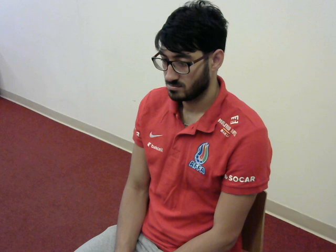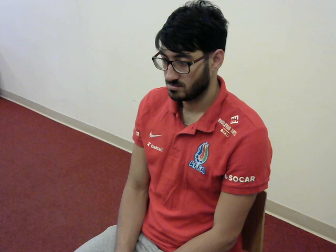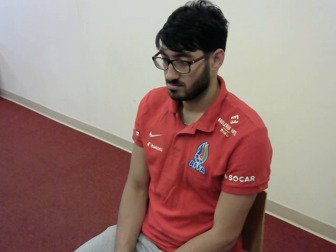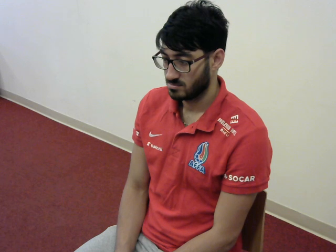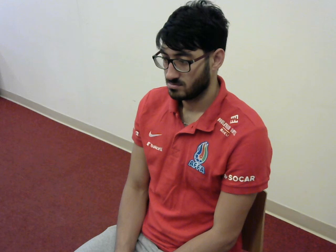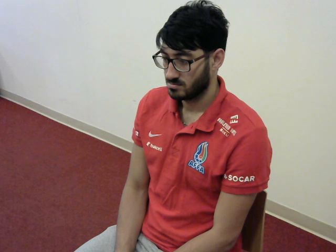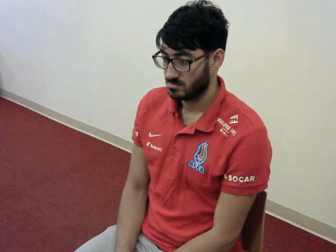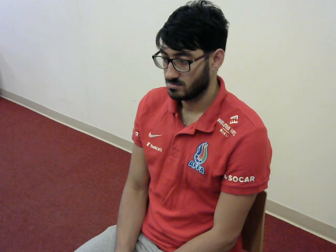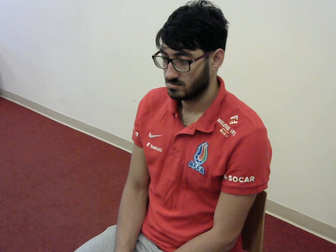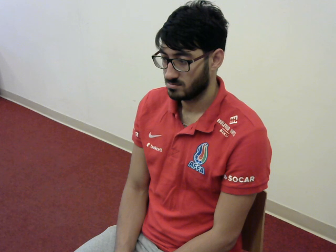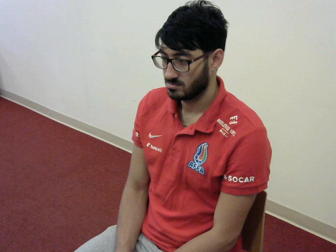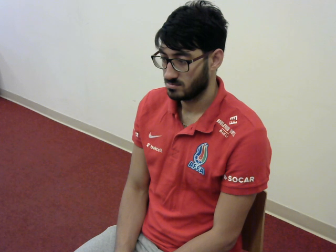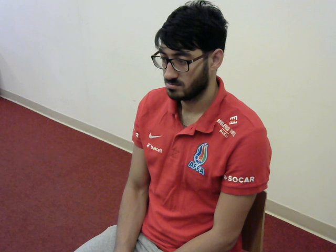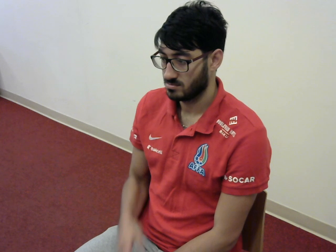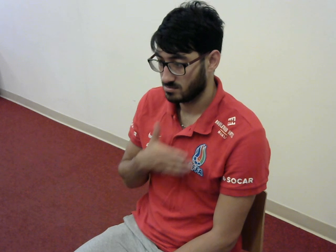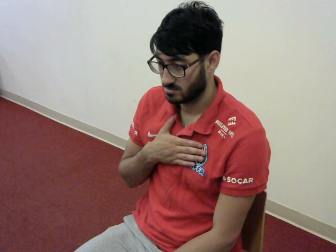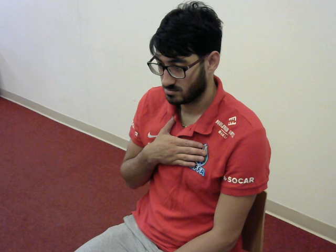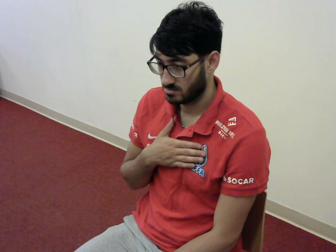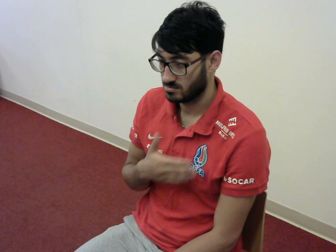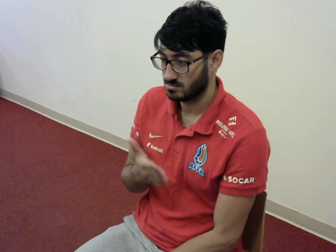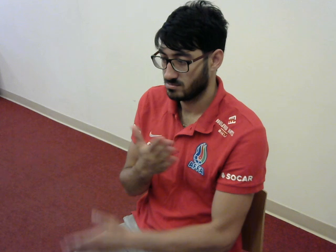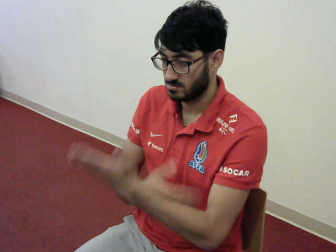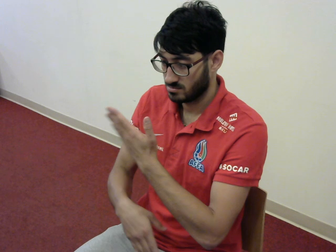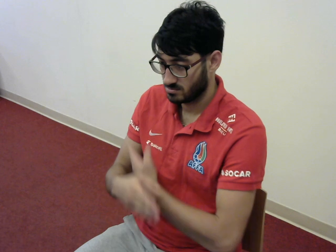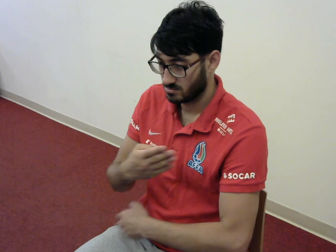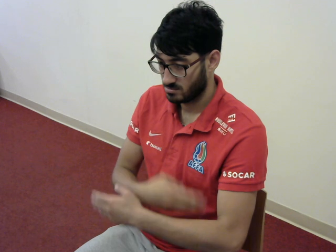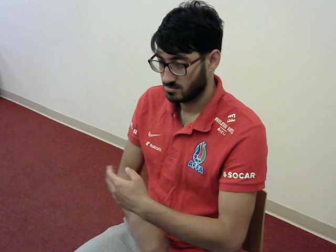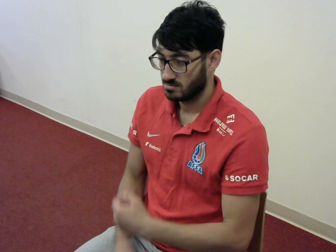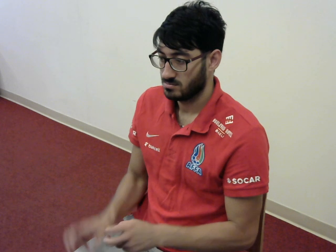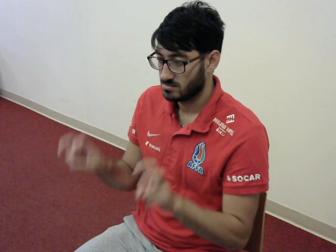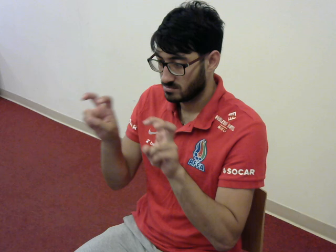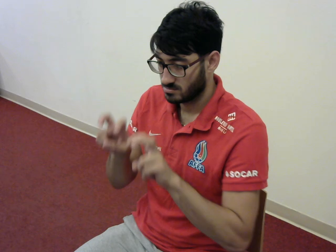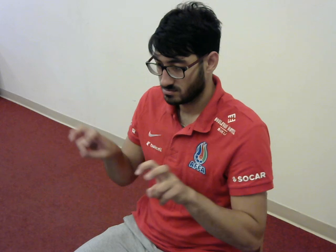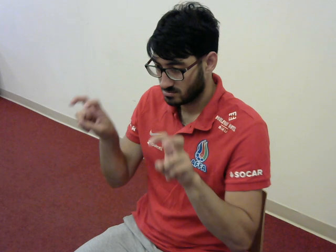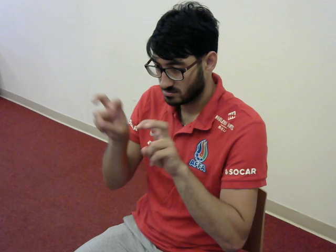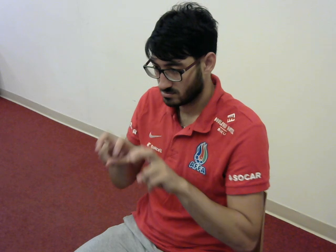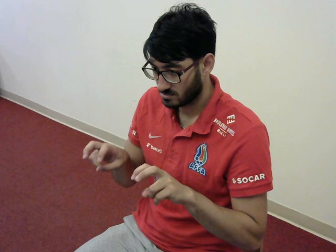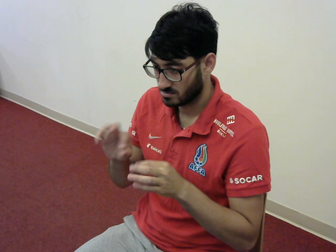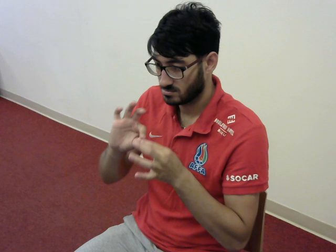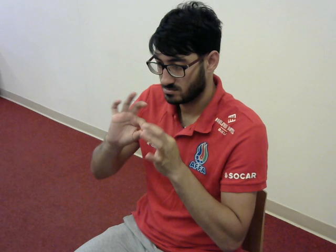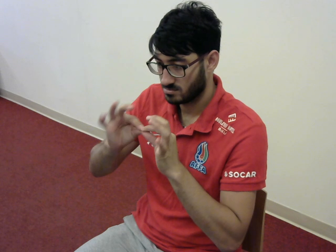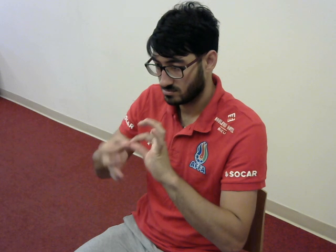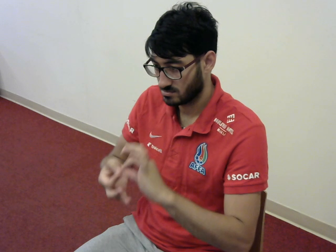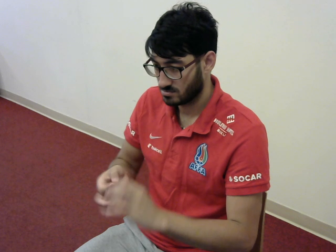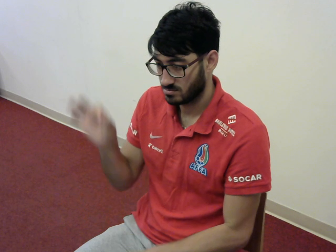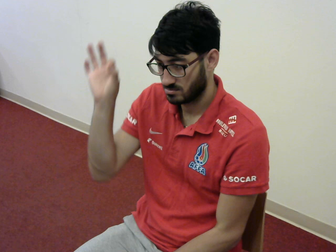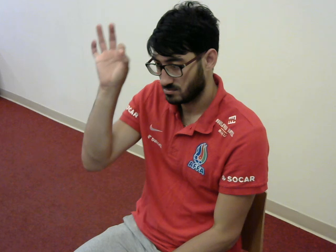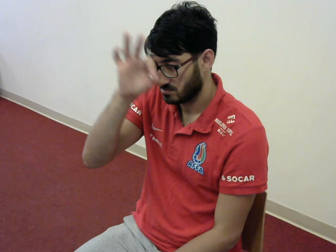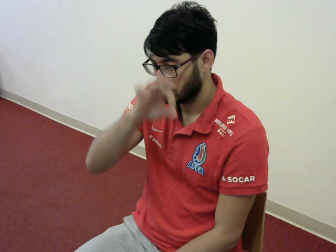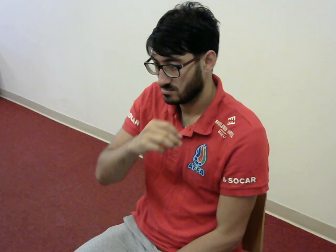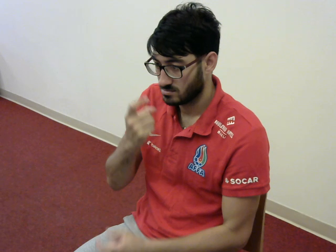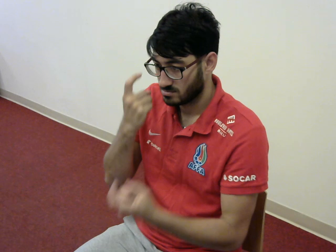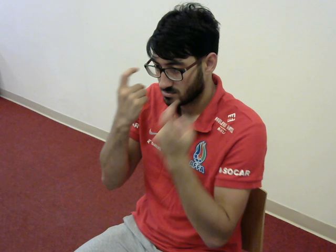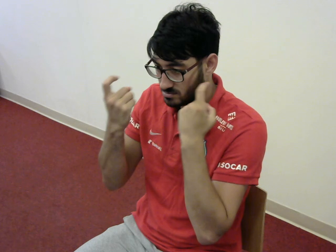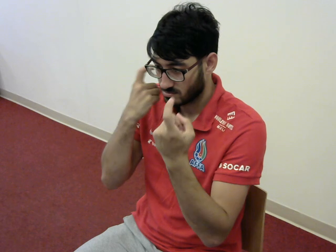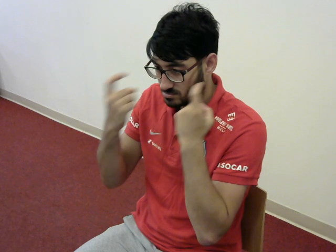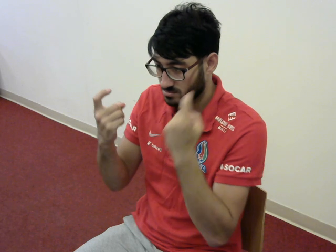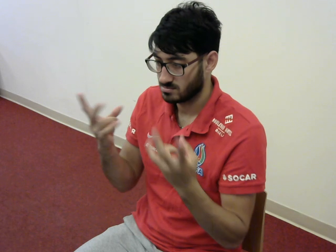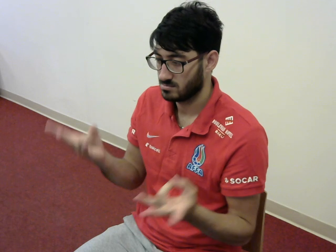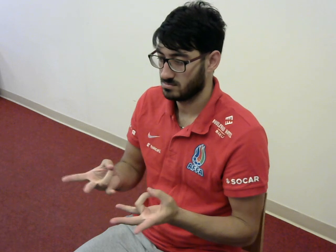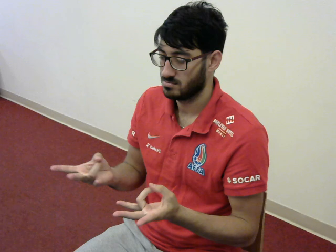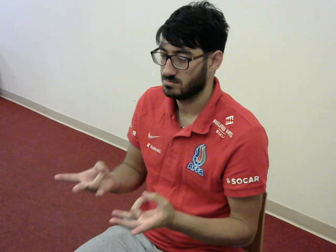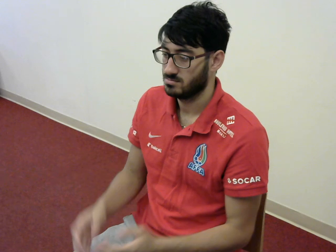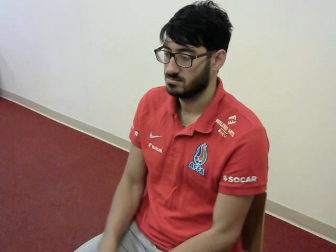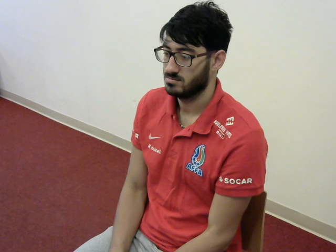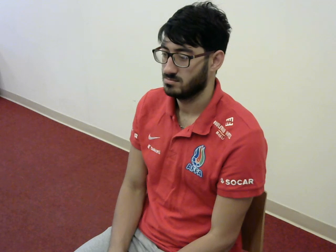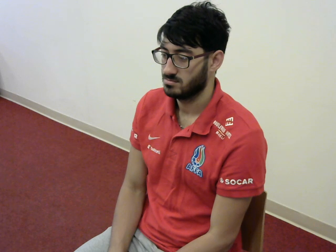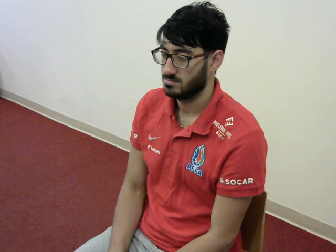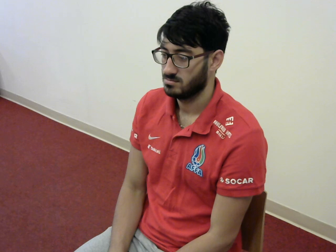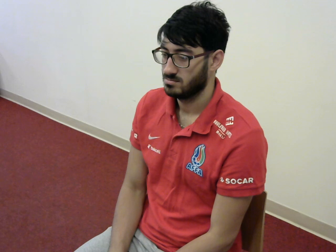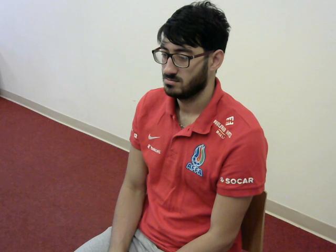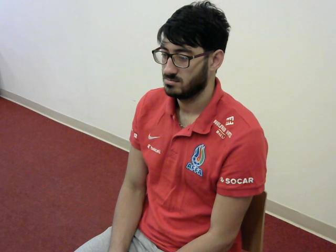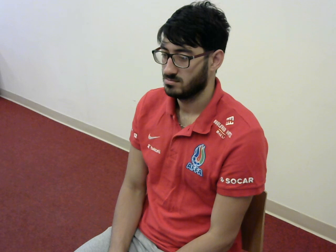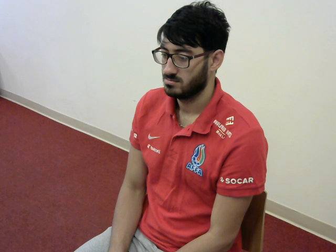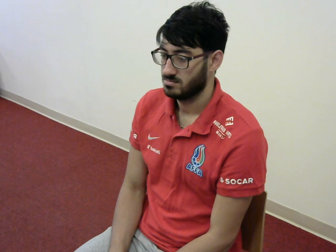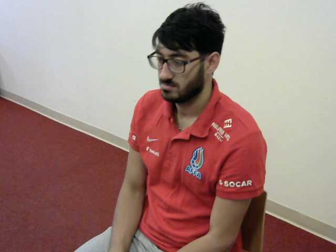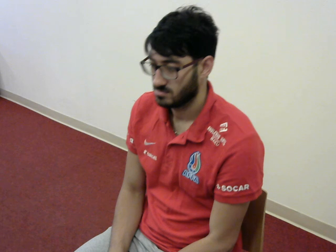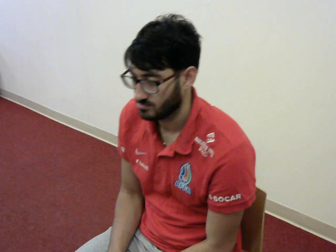Mənə əlillik müayinəsinin nəticəsi barədə məlumat lazımdır